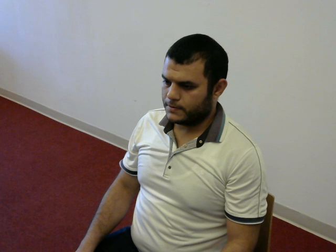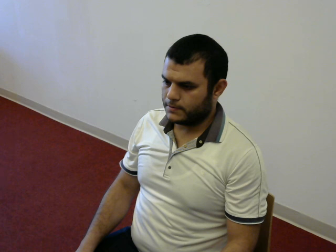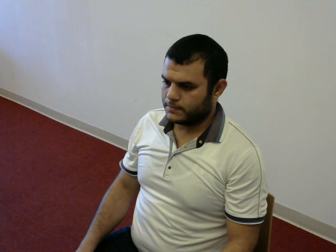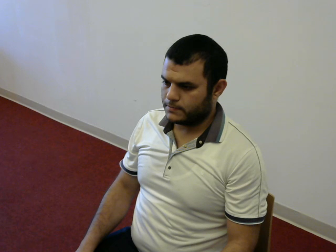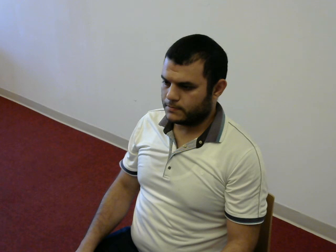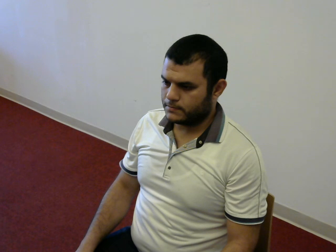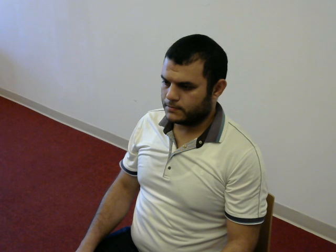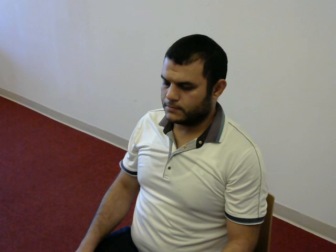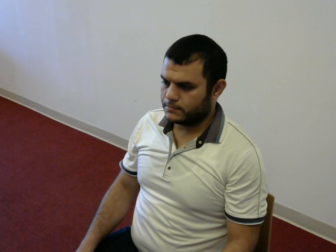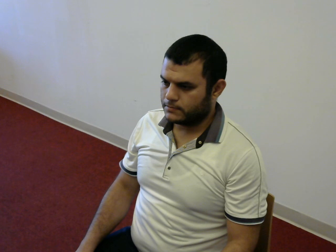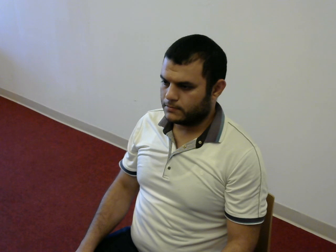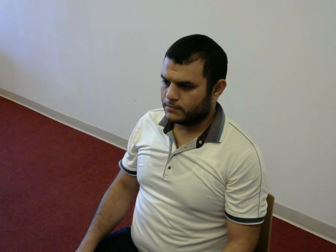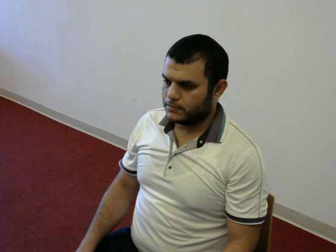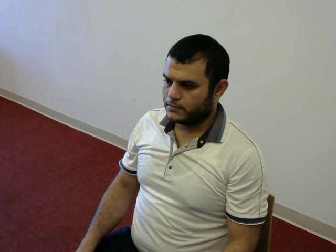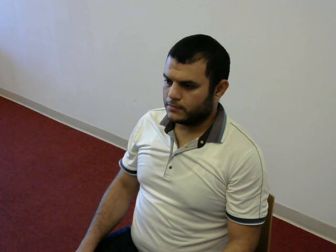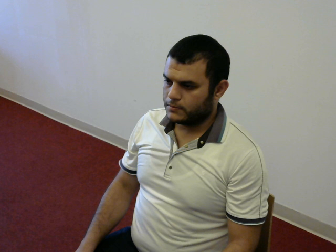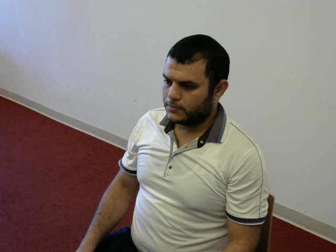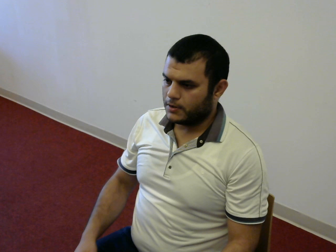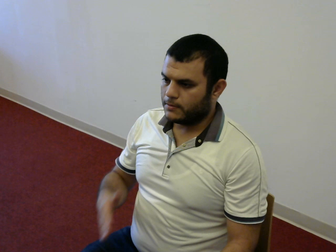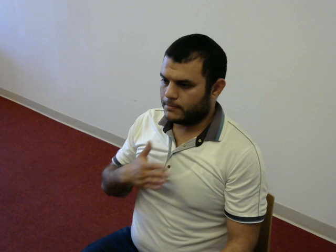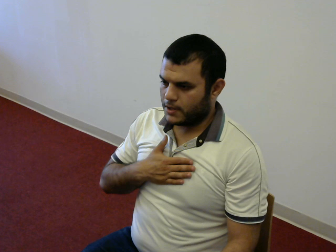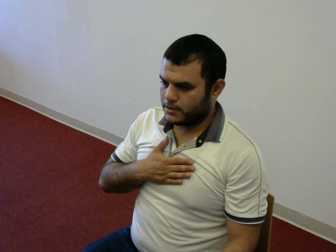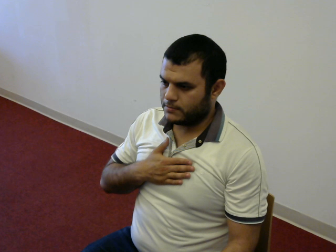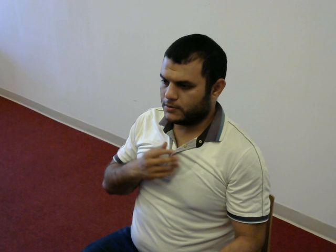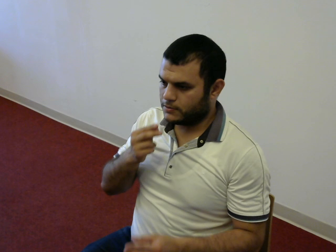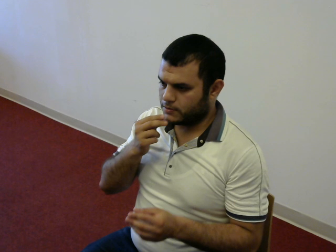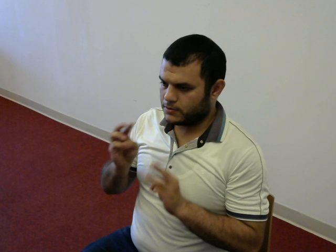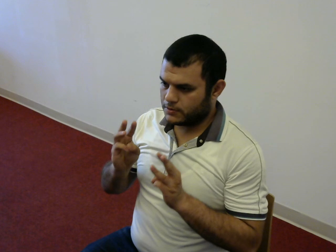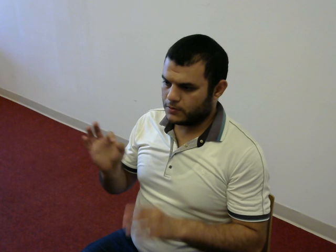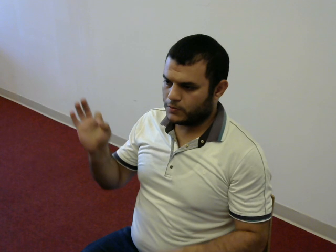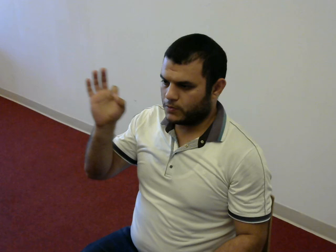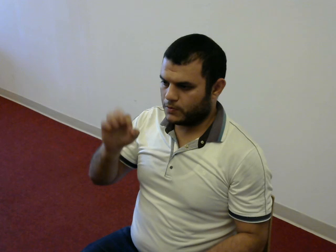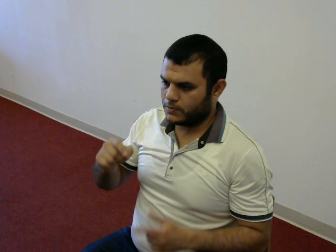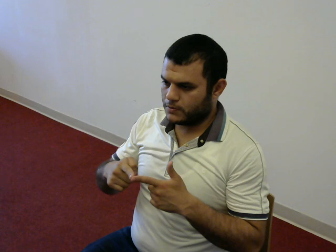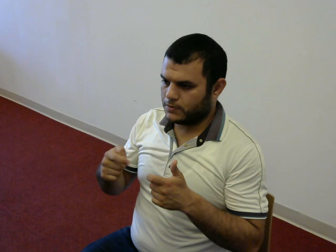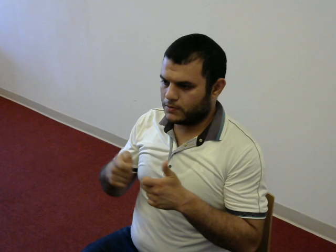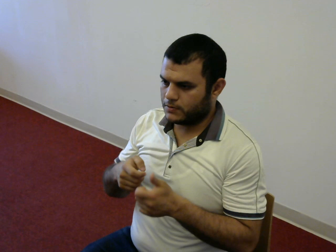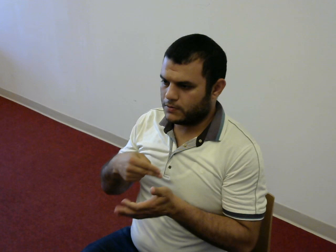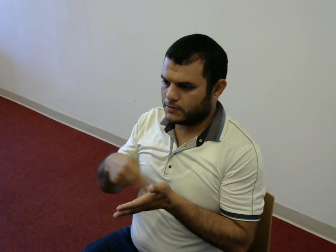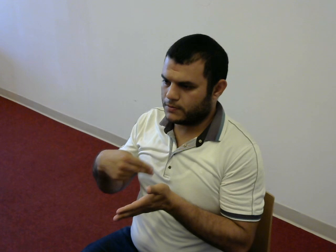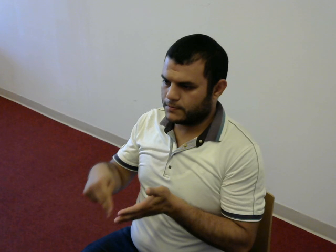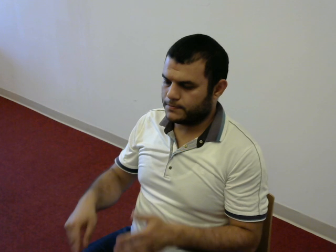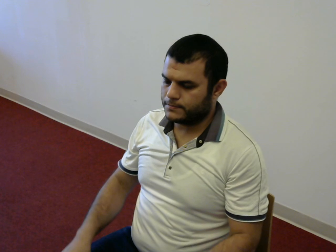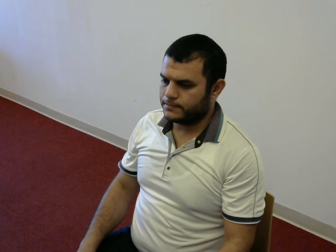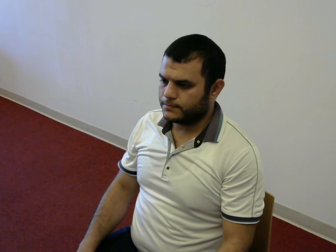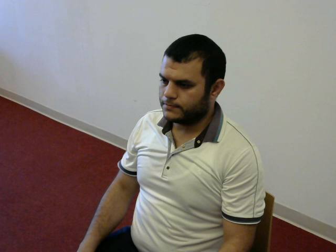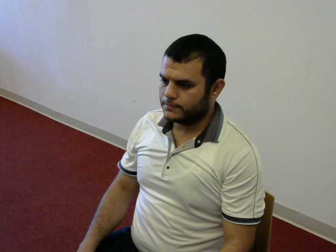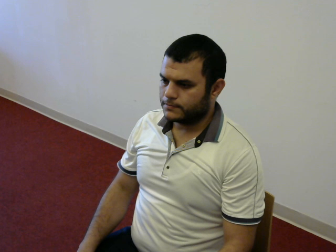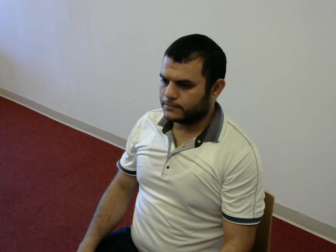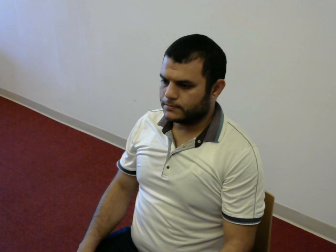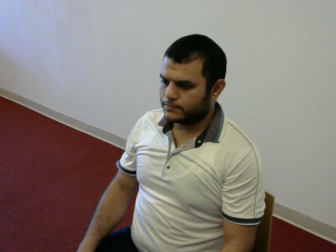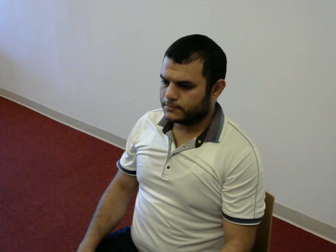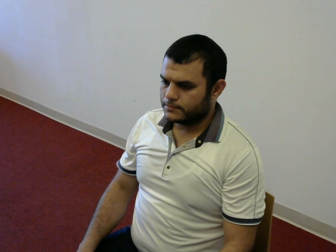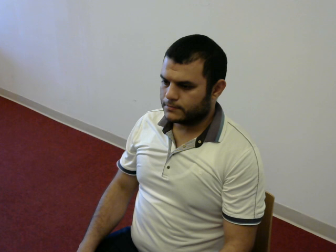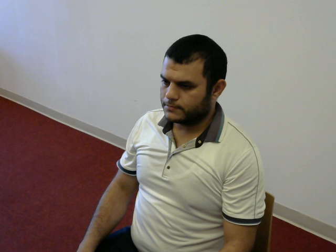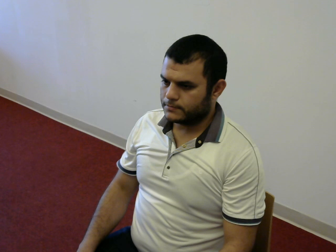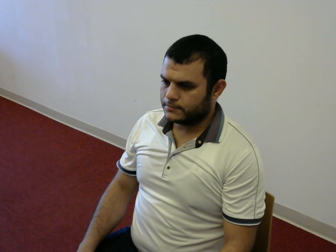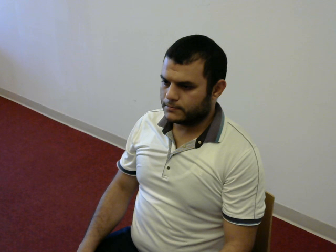Mən mətbəx üçün qab almalıyam